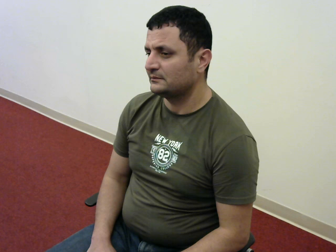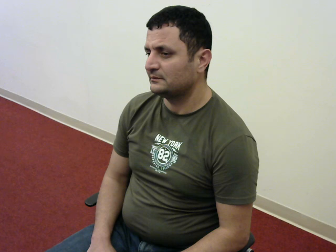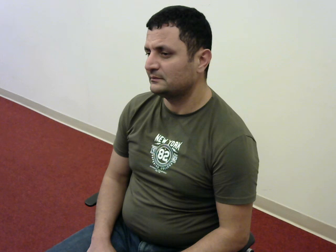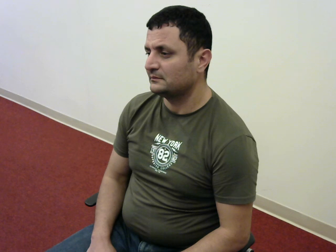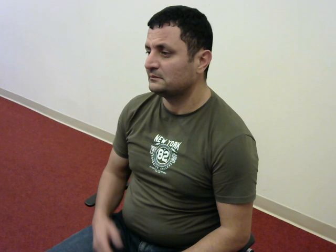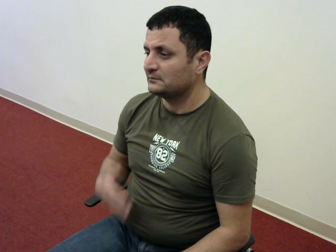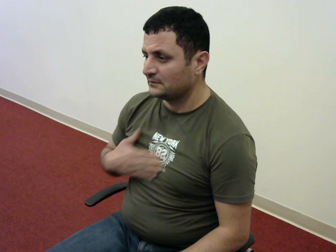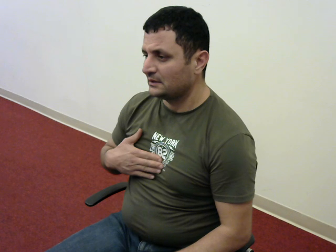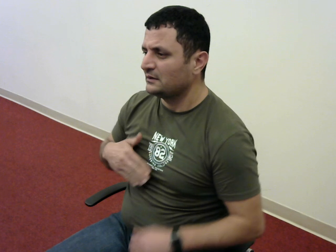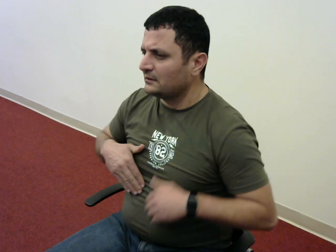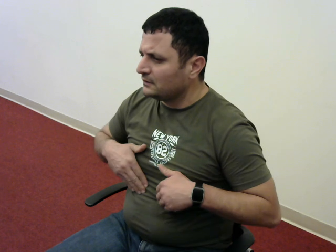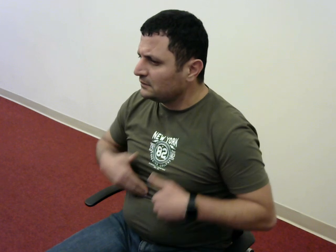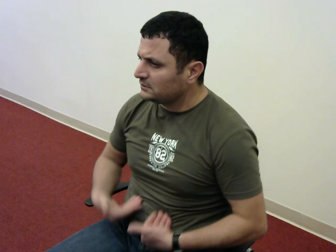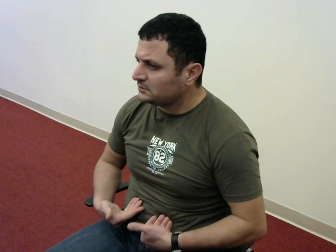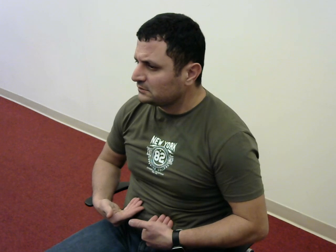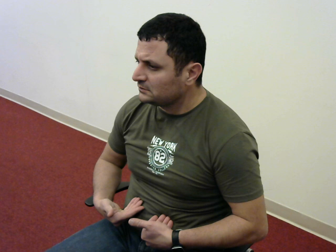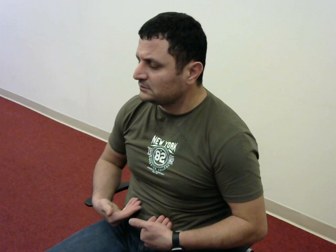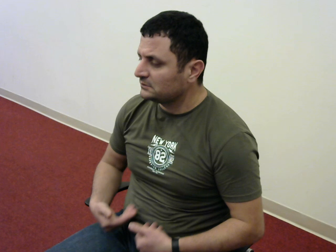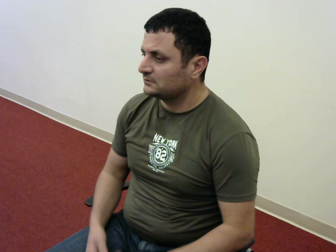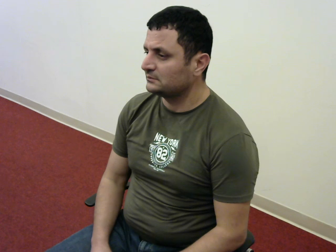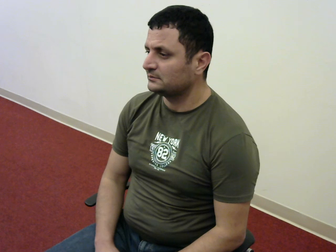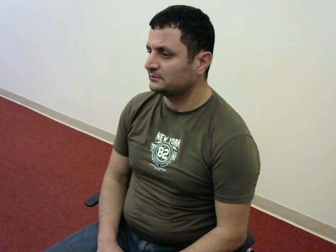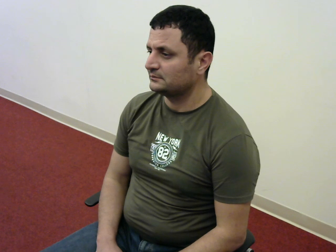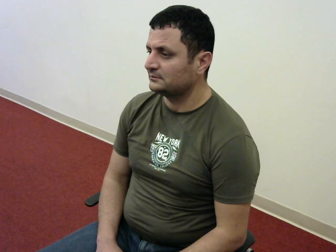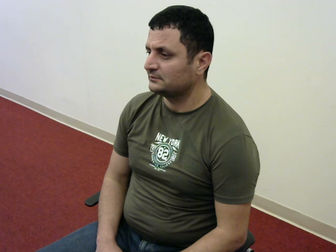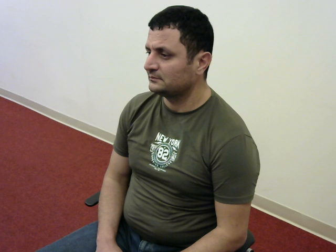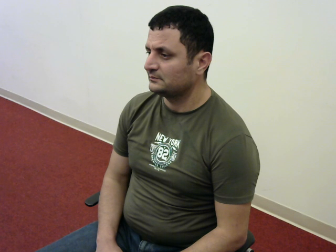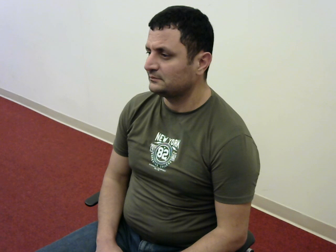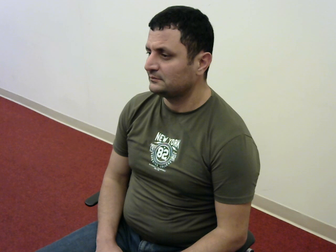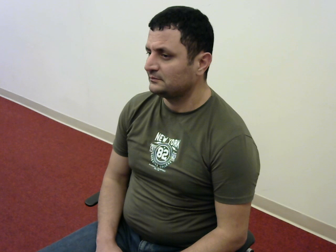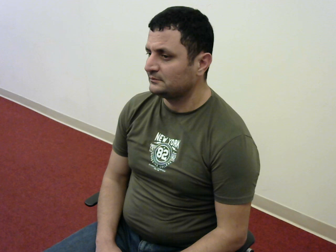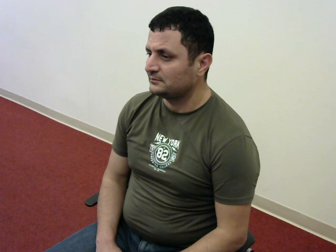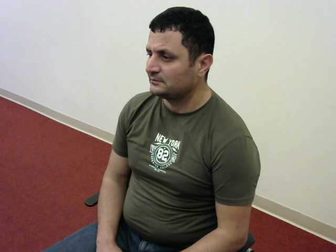Mən acmışam